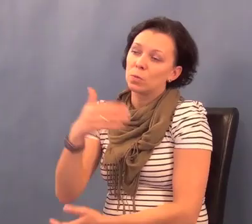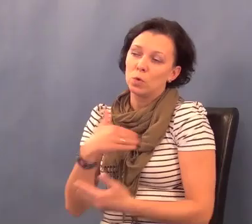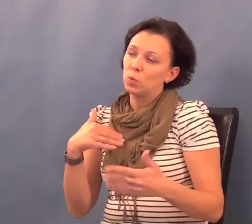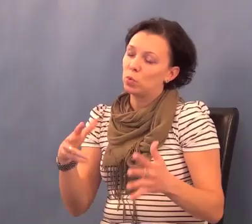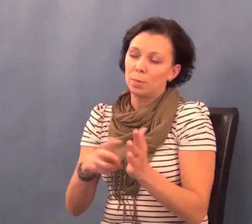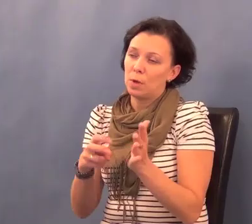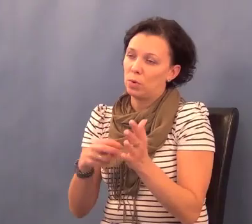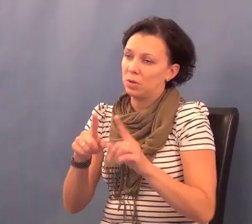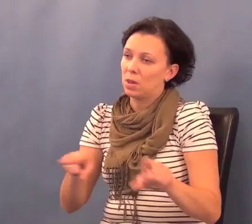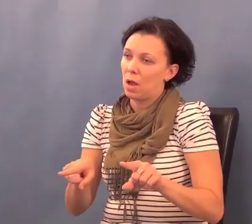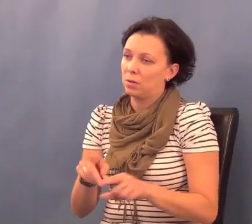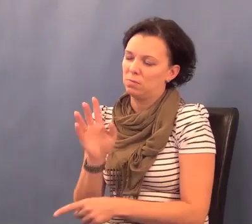W Polsce dużo znaków brakuje.